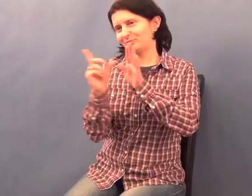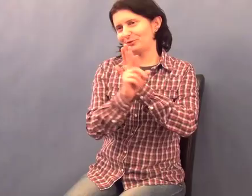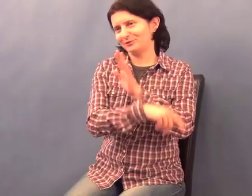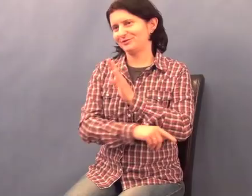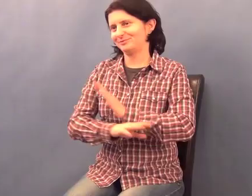Koniec.